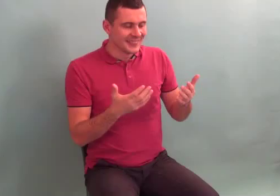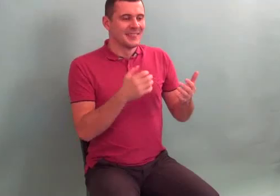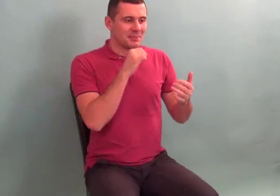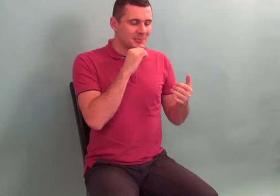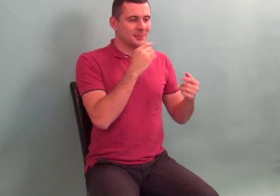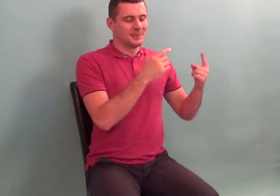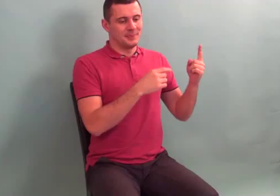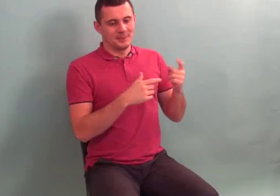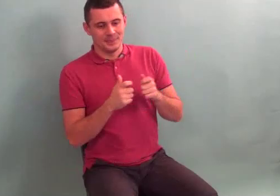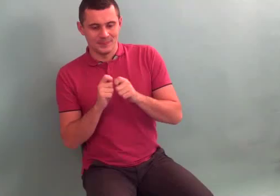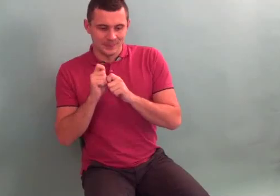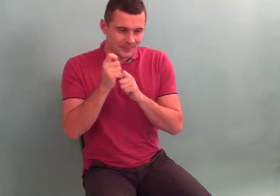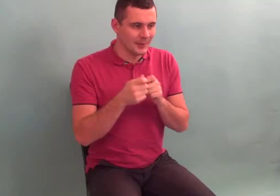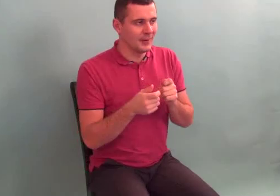Babcia podchodzi, płaci.